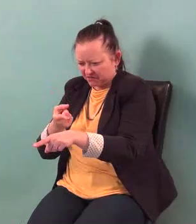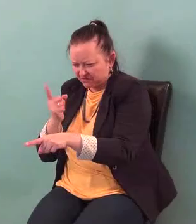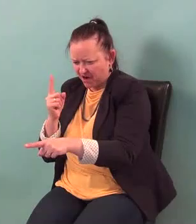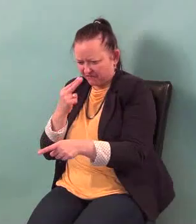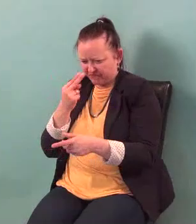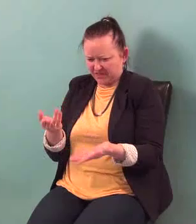Same zakazy widzę.